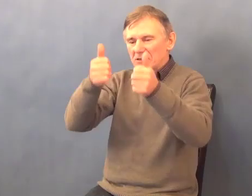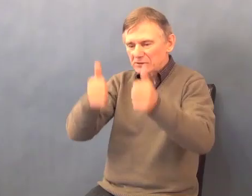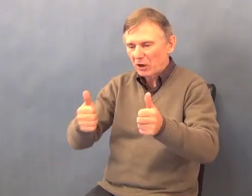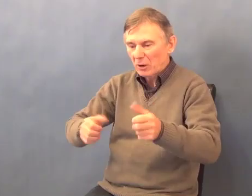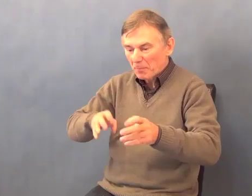To znaczy stać, biec.